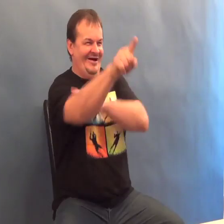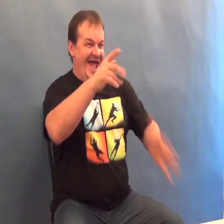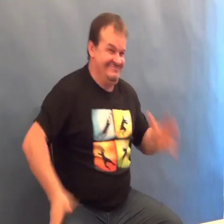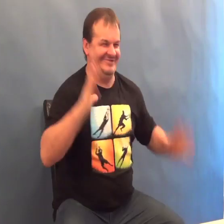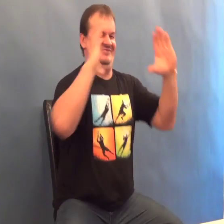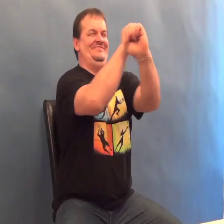I koniec filmu.